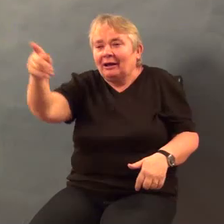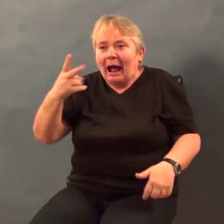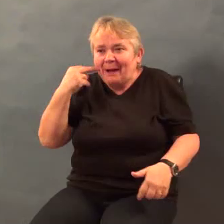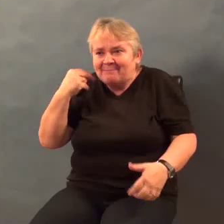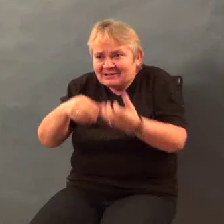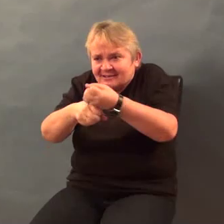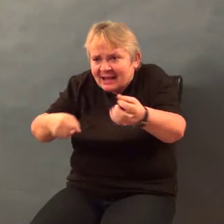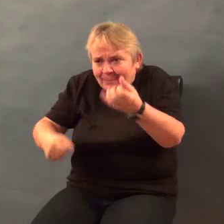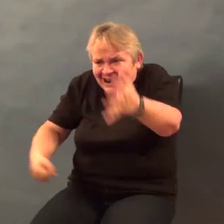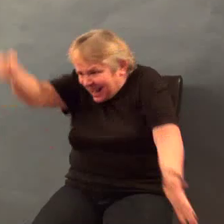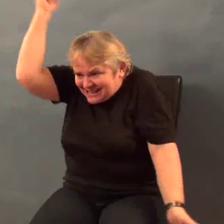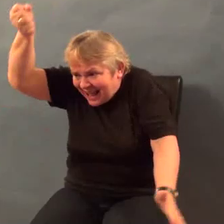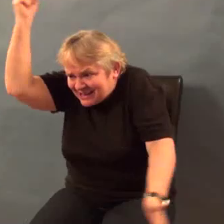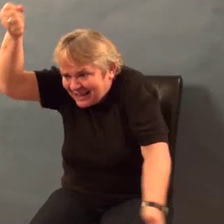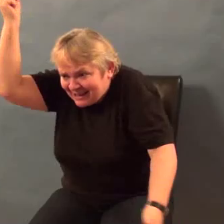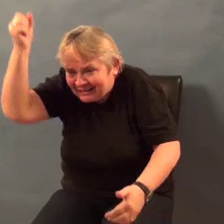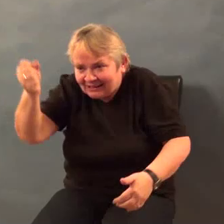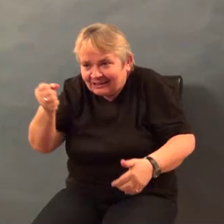Pojawiła się babcia i wygrażała kotu parasolem.